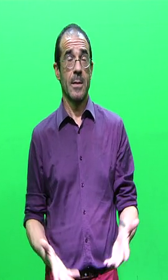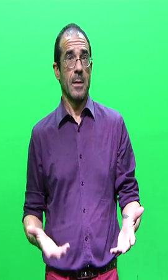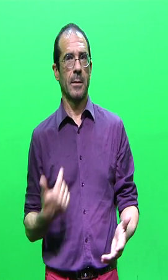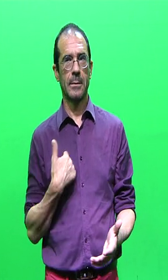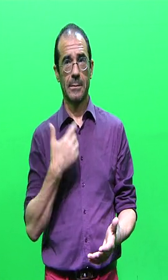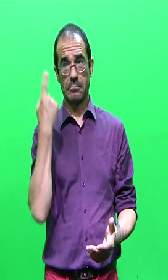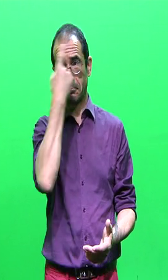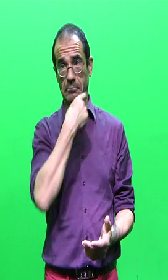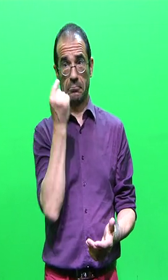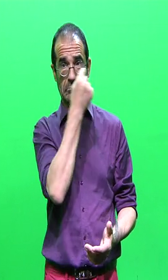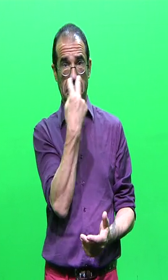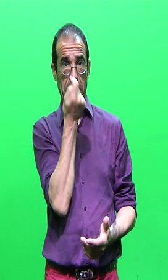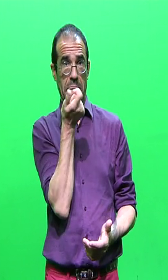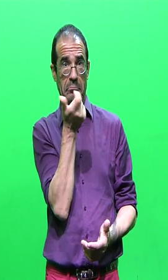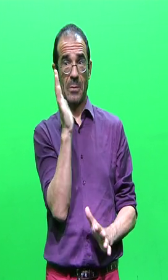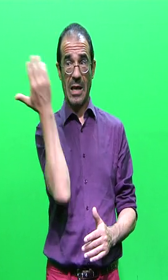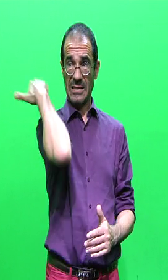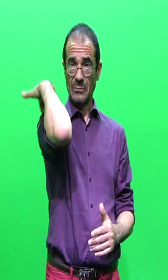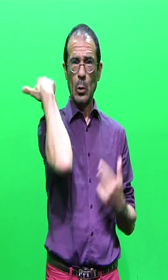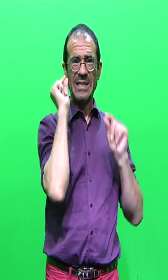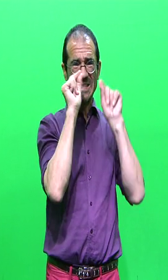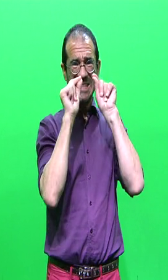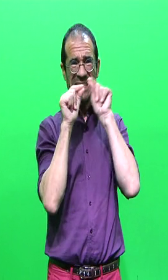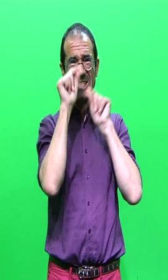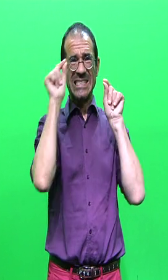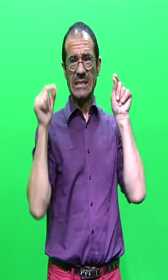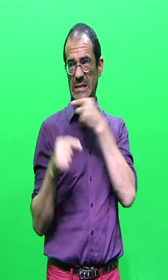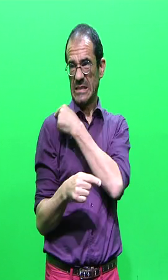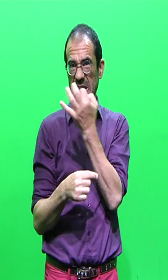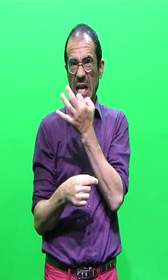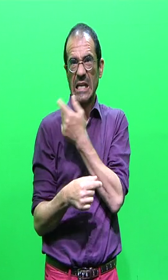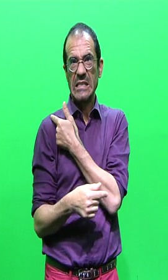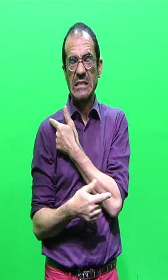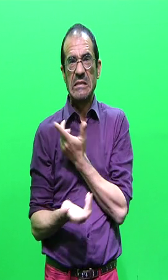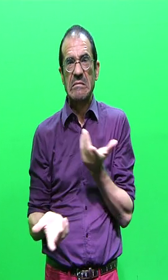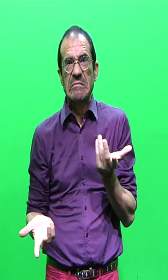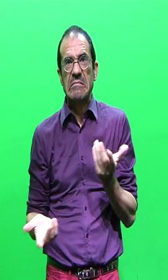A la cara tinc algunes pigues, però a l'esquena en tinc moltes, no sé per què.